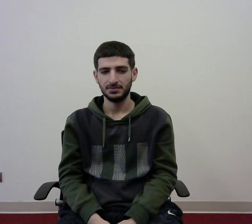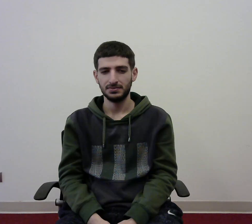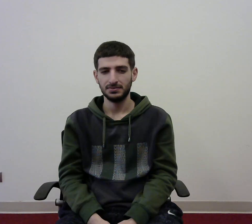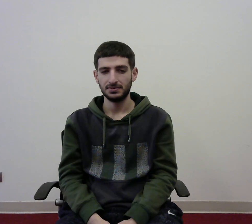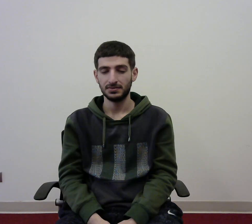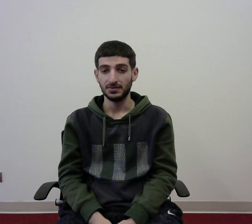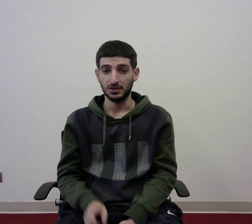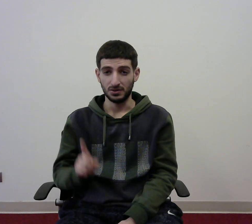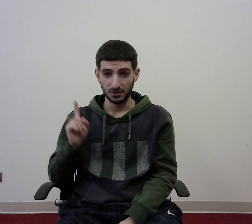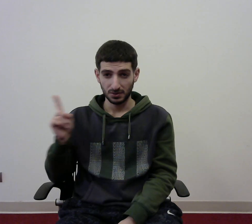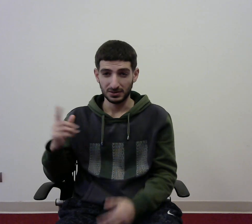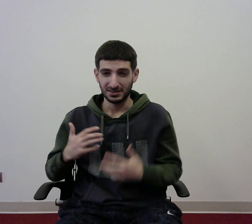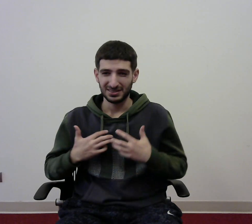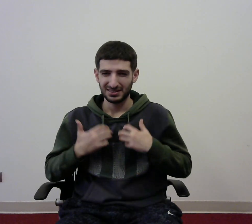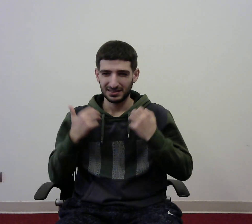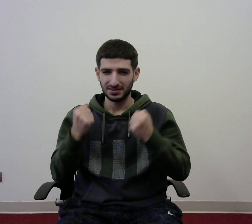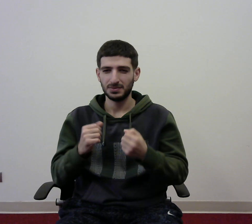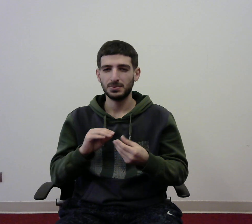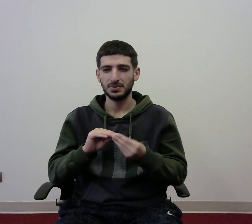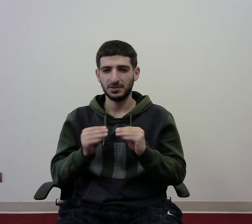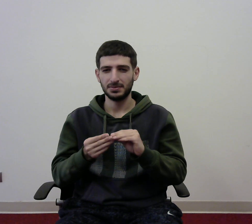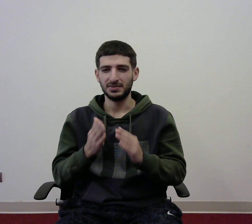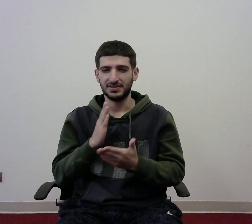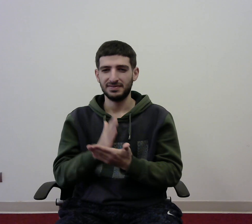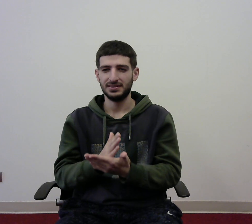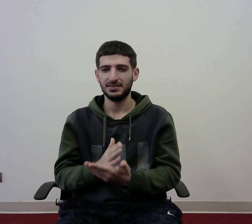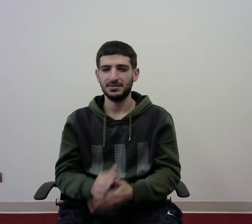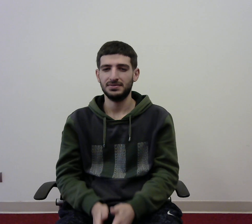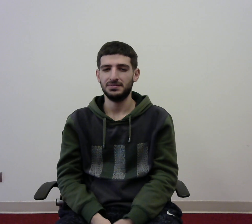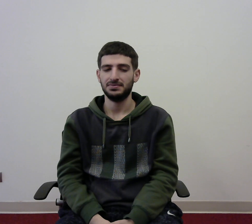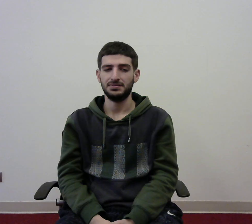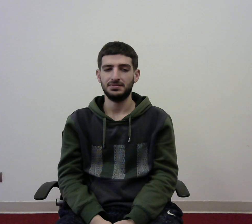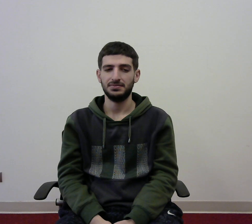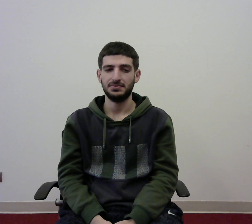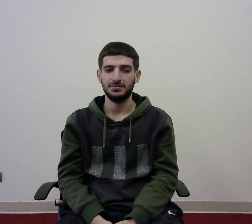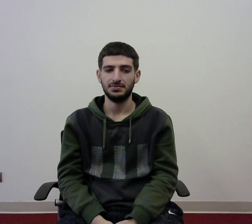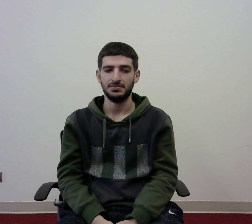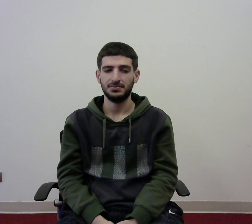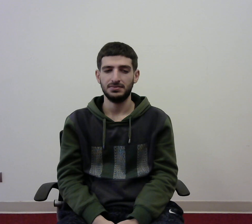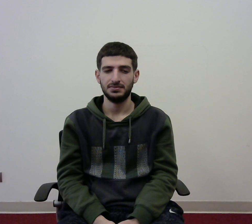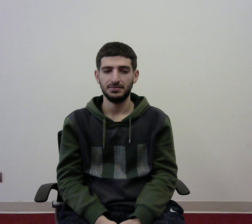Onun sağlamlıq problemi var